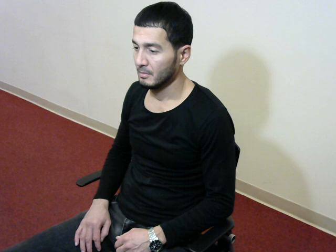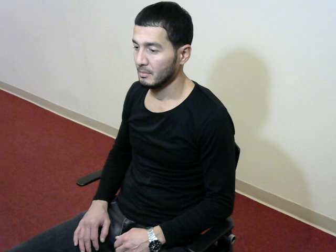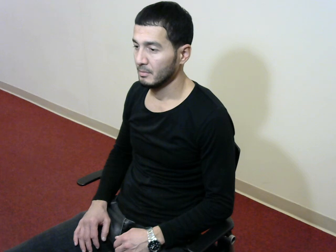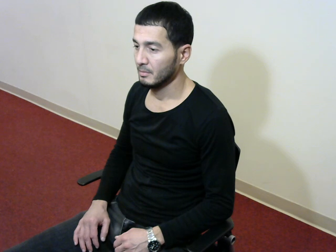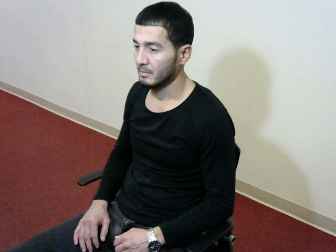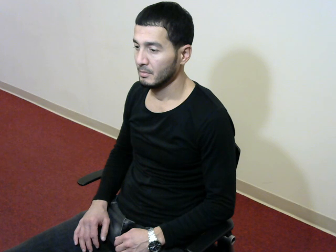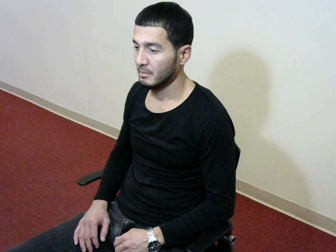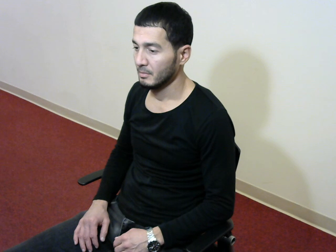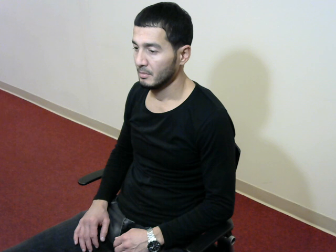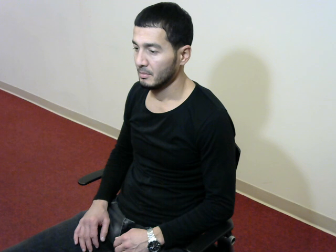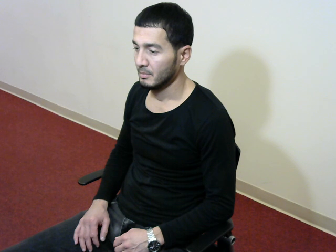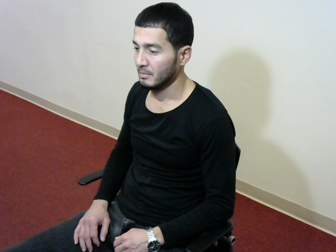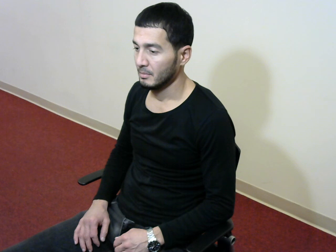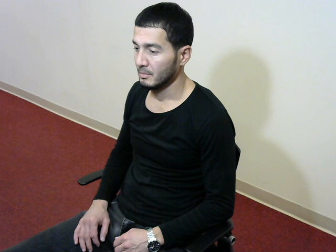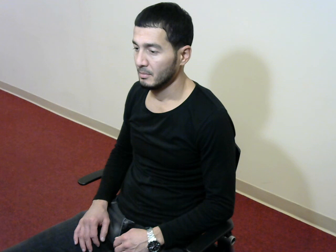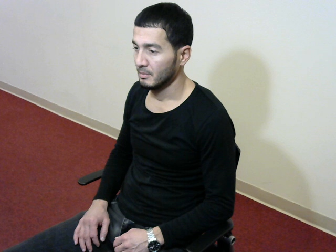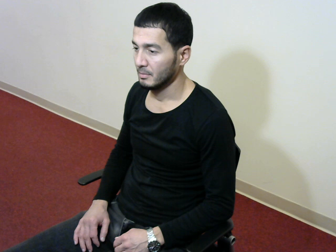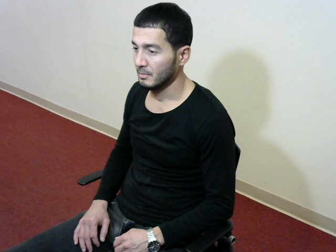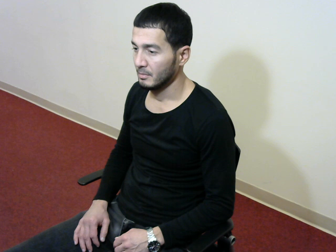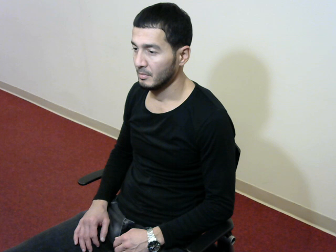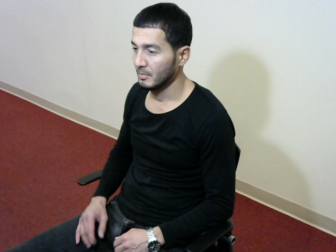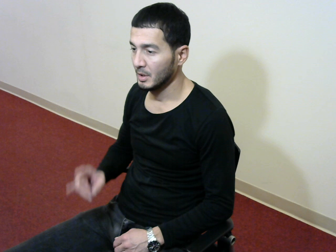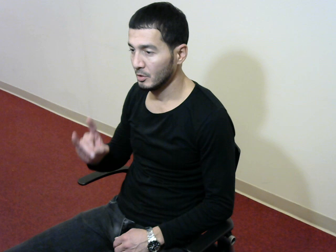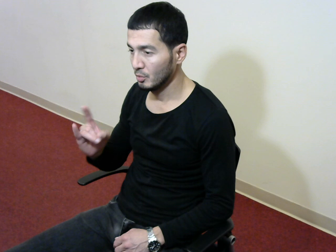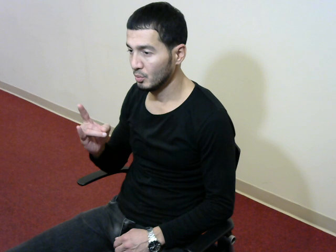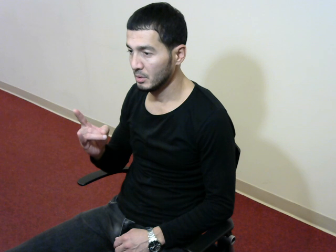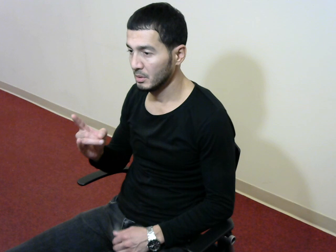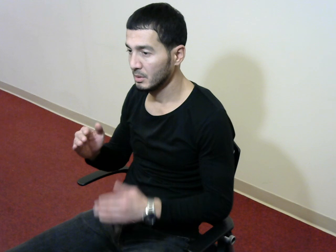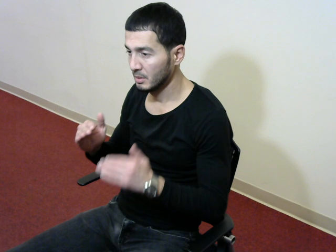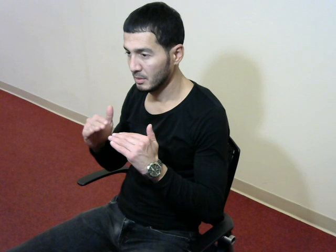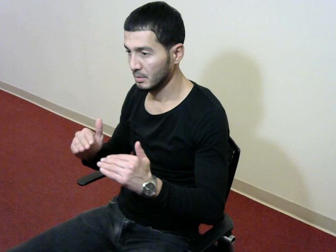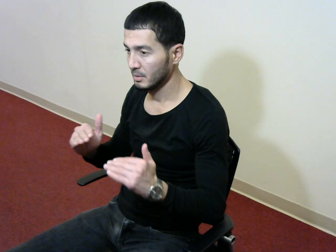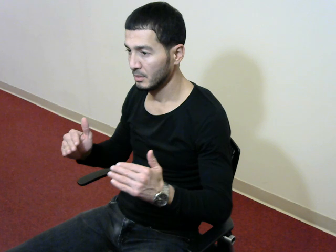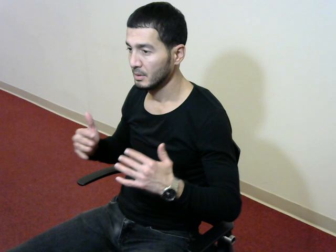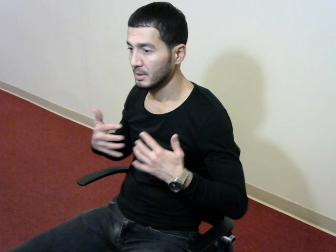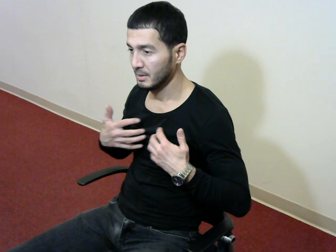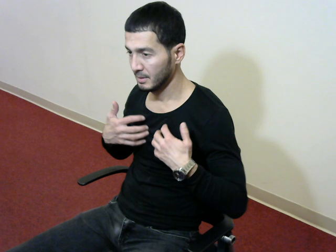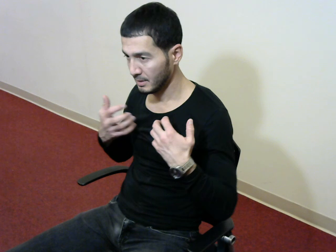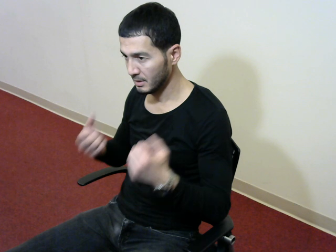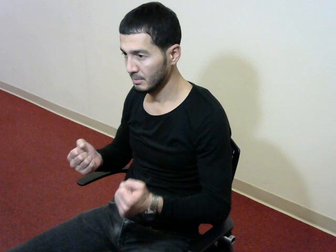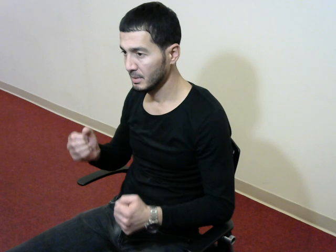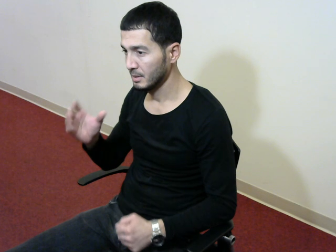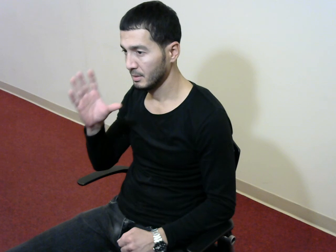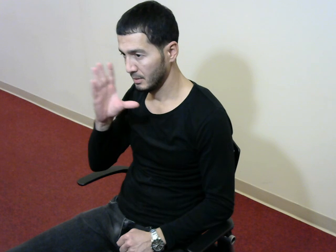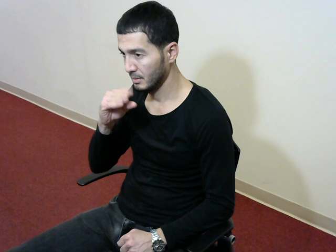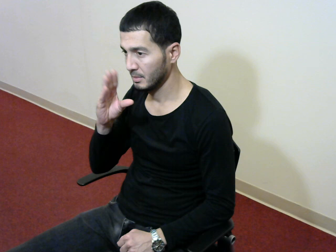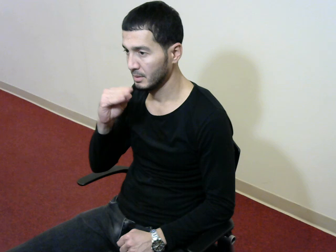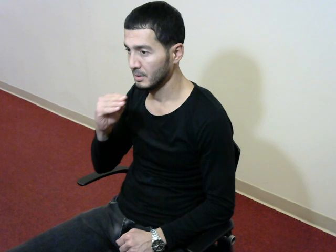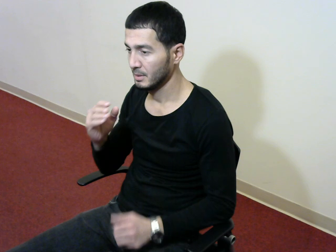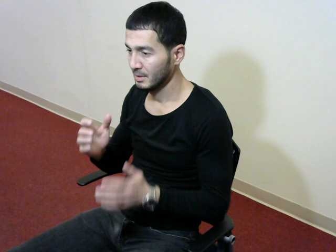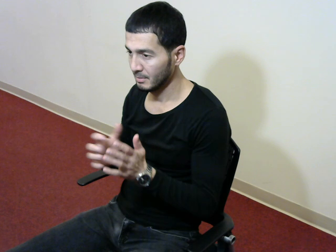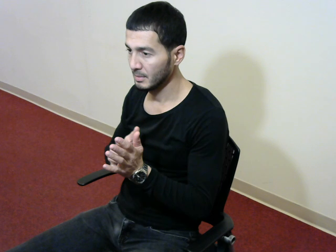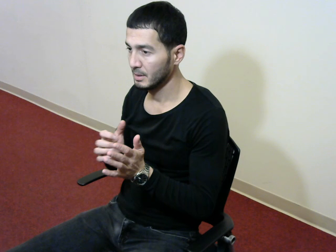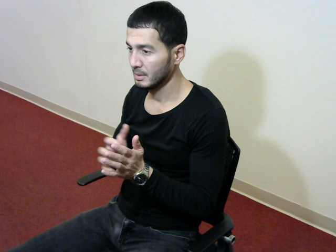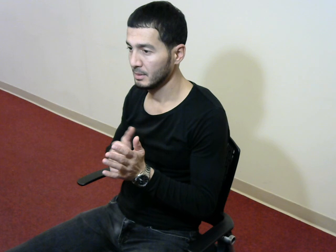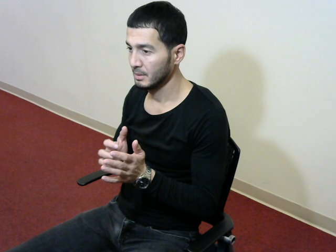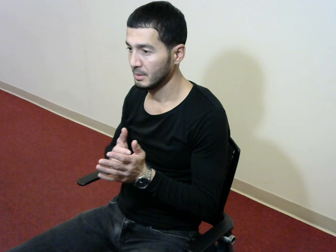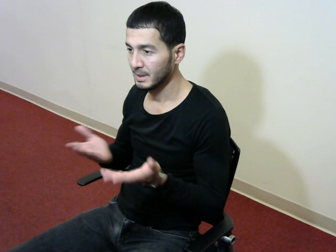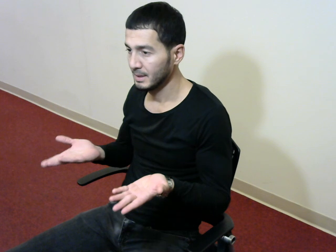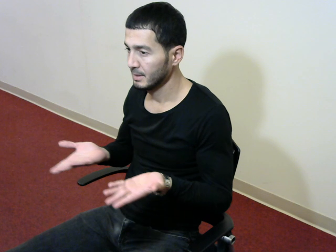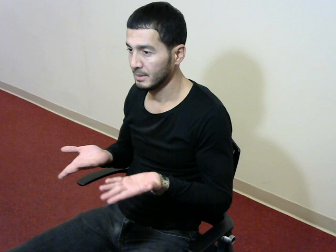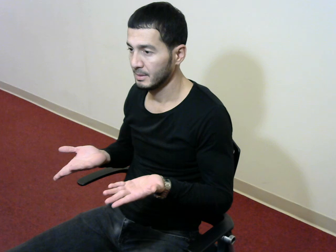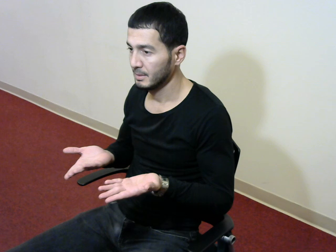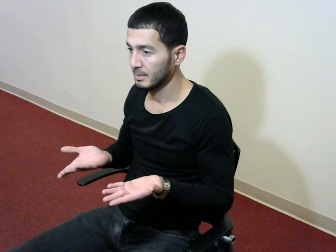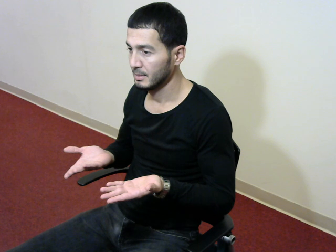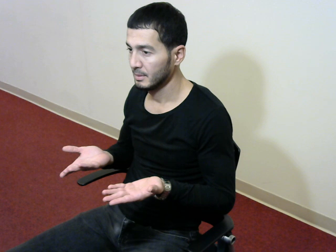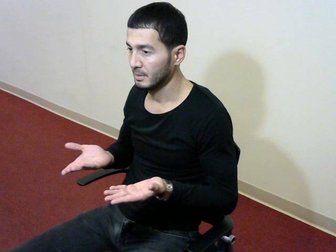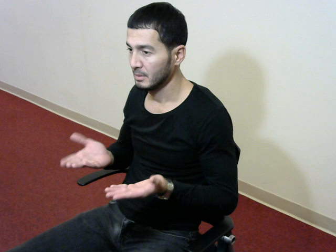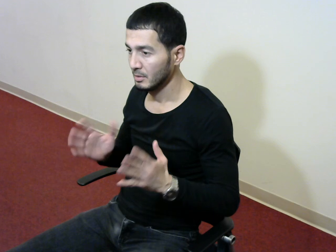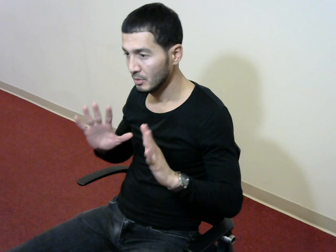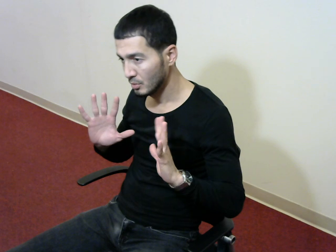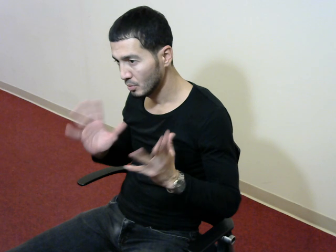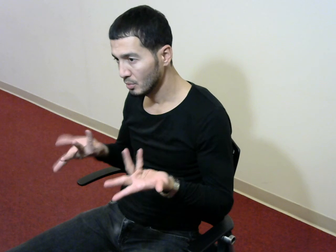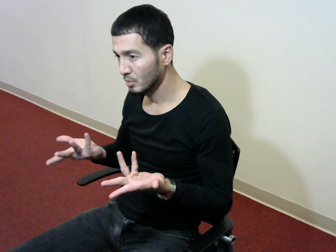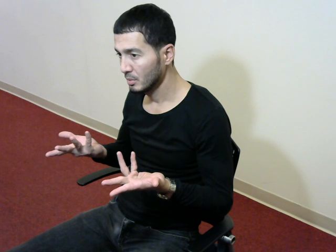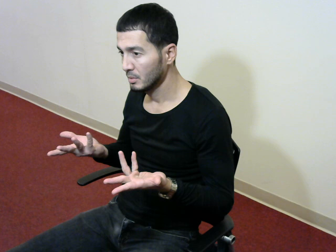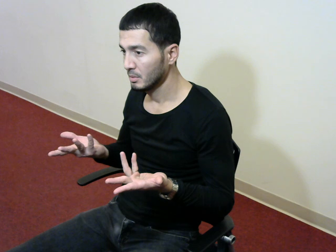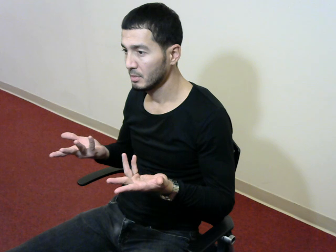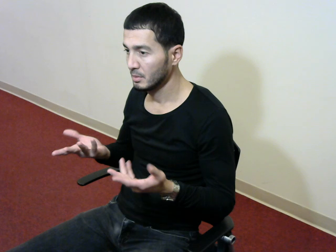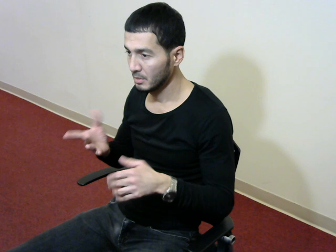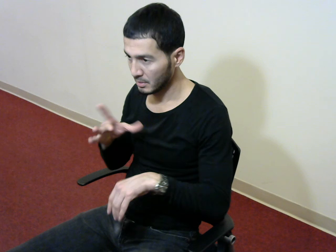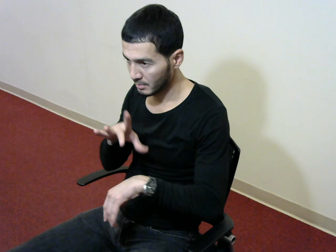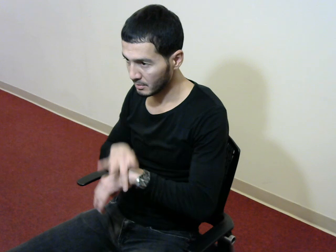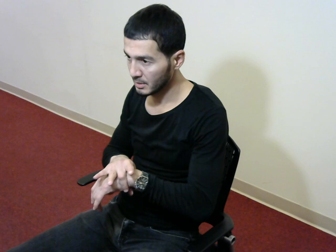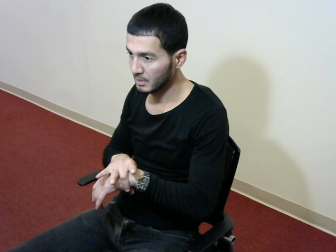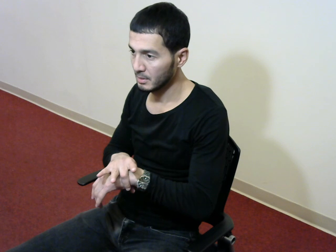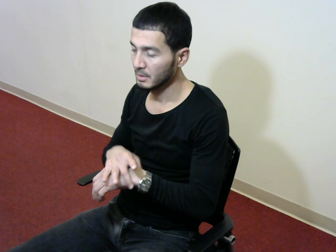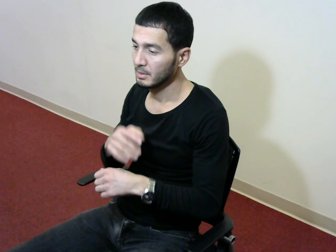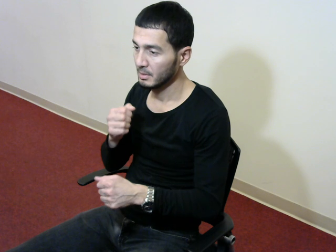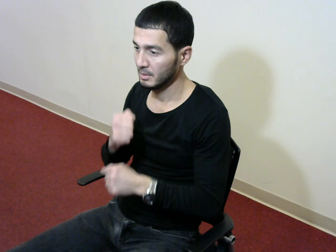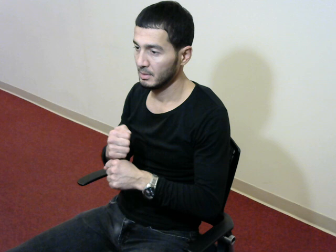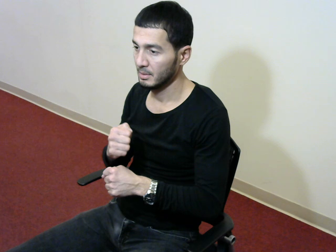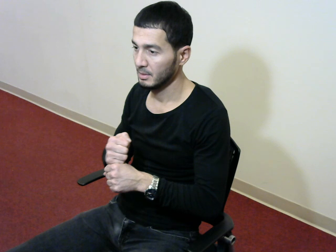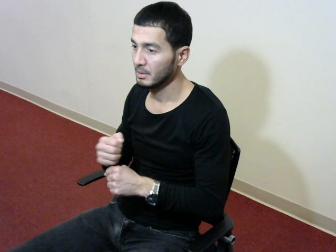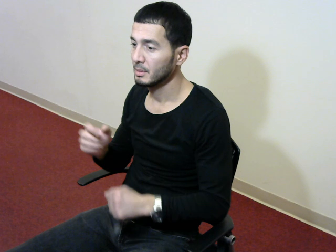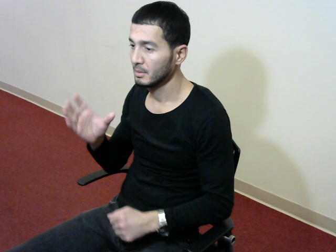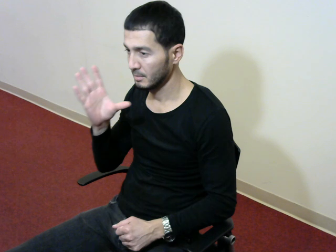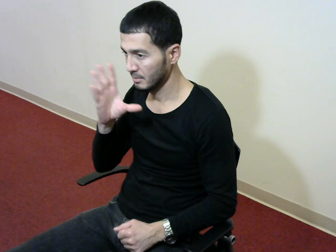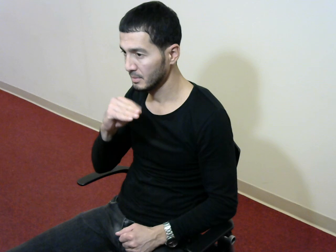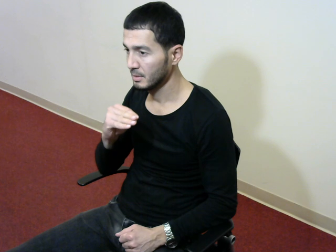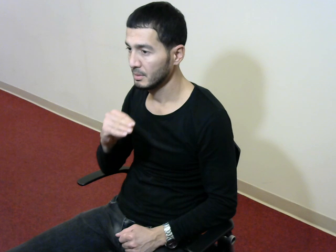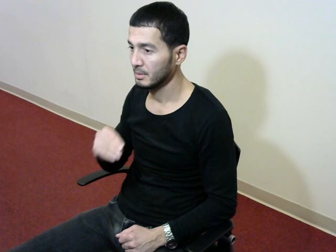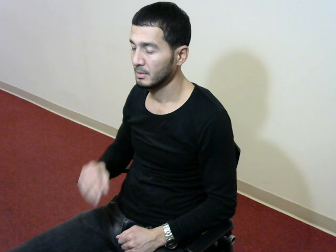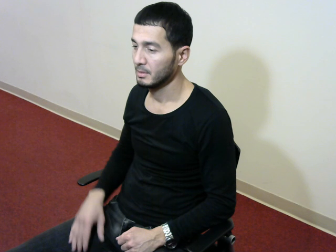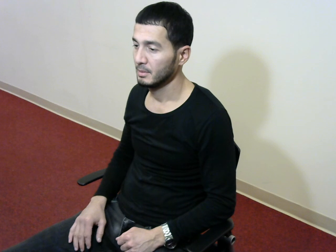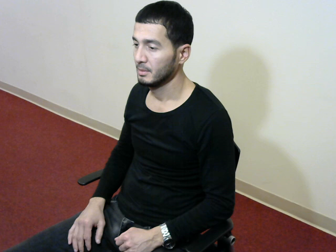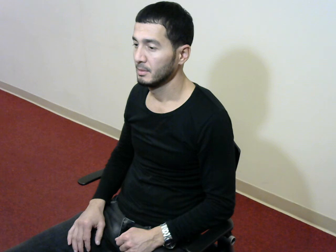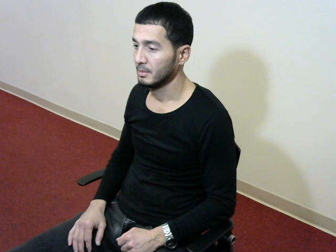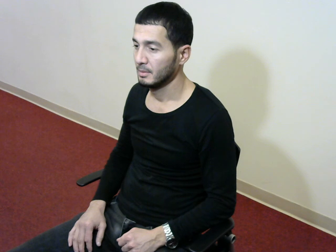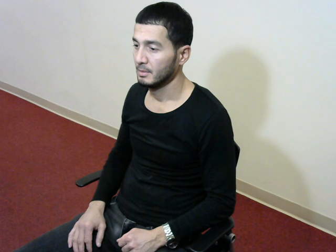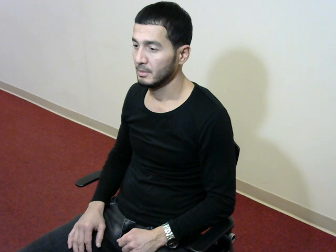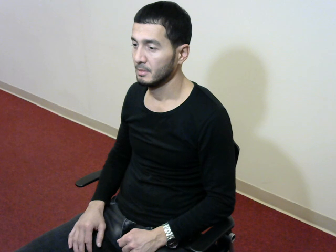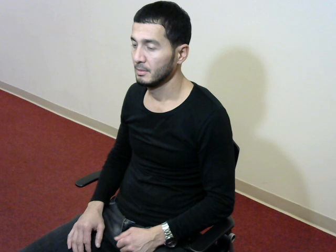Uşaqların sağlamlıq imkanlarının məhdudluğu hansı hallarda müəyyən edilir?